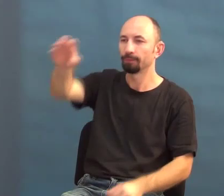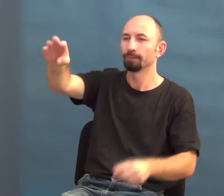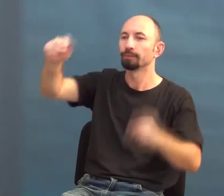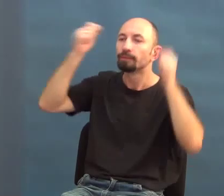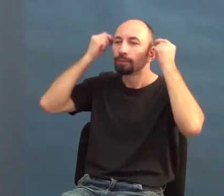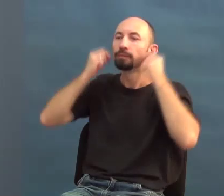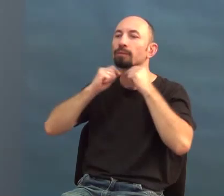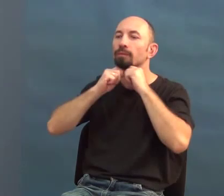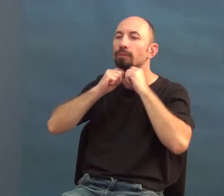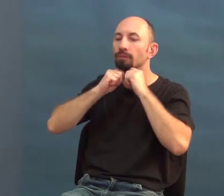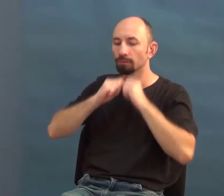Związać.